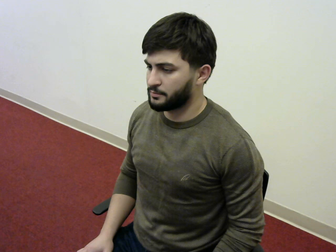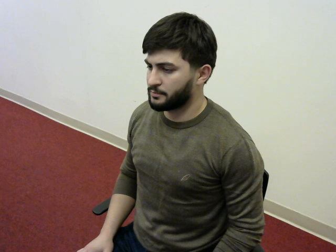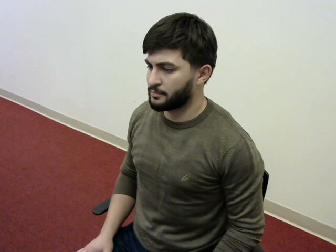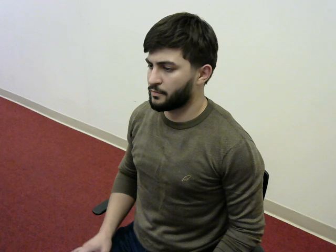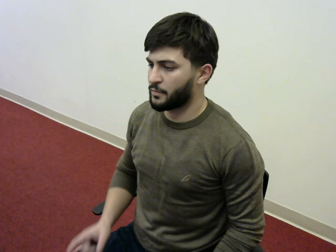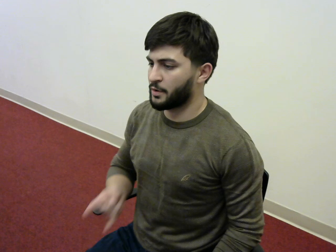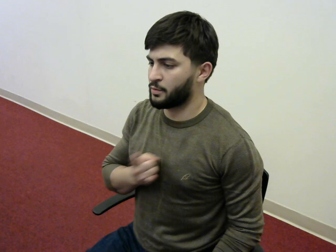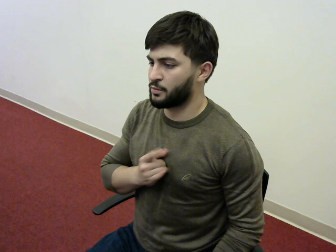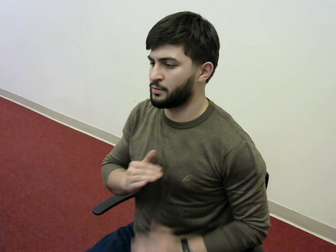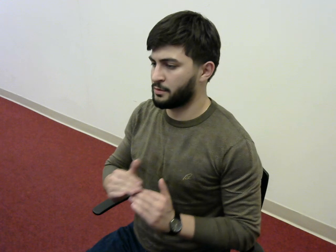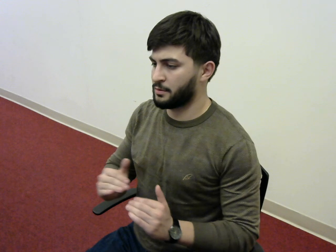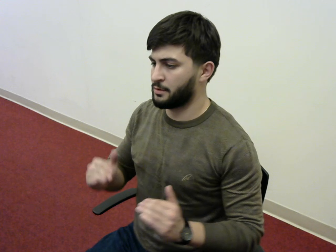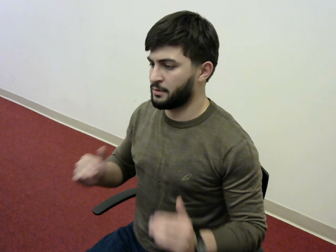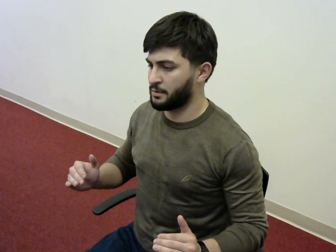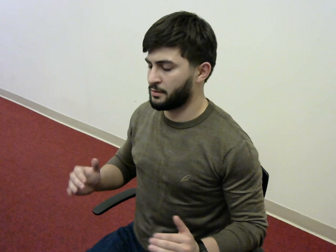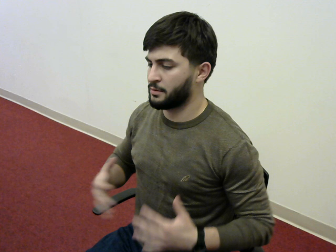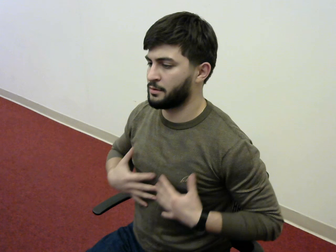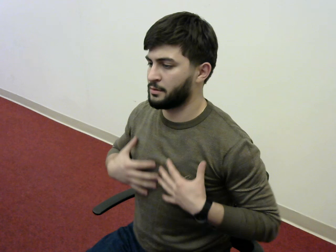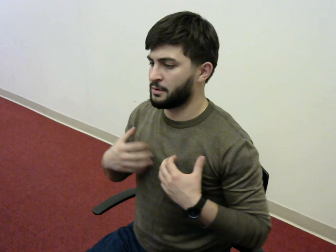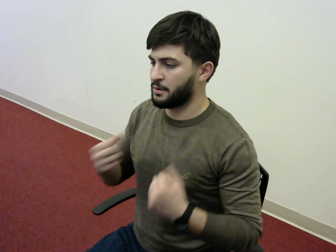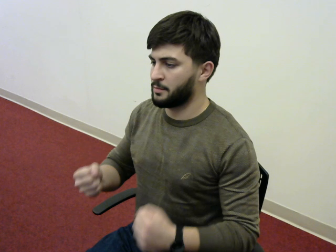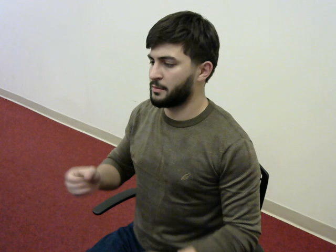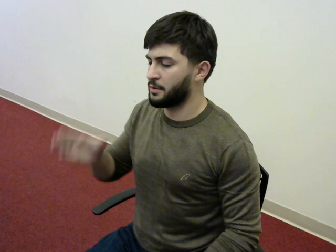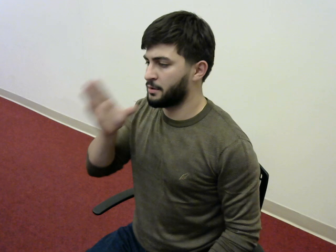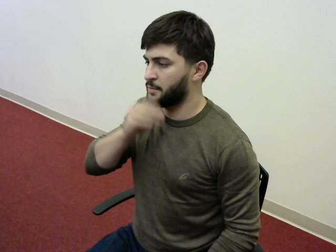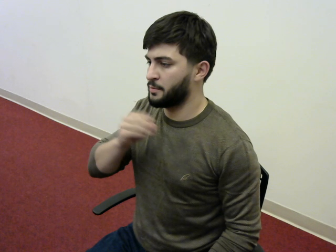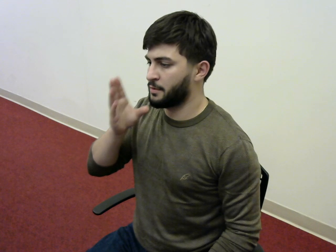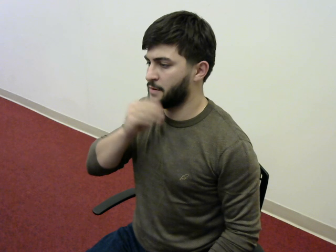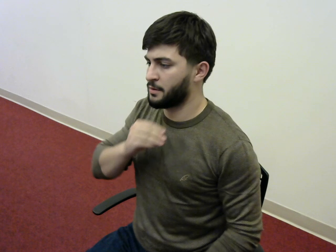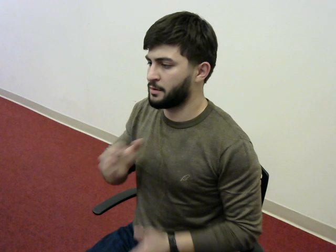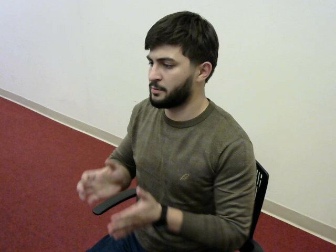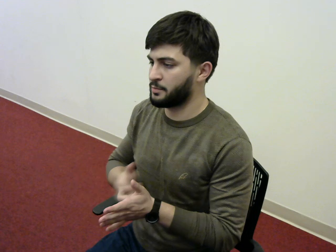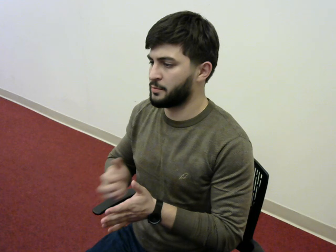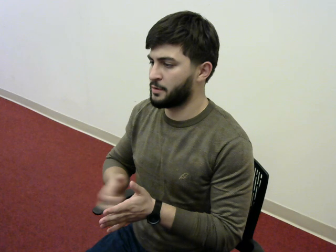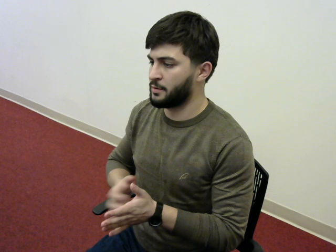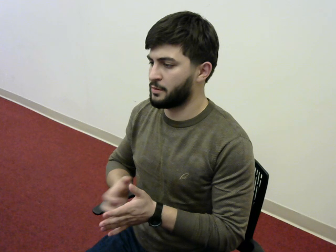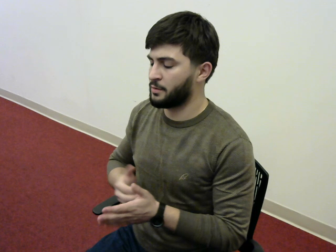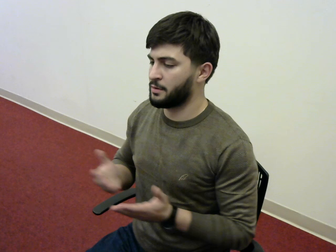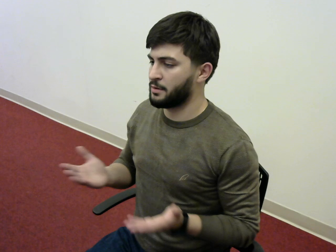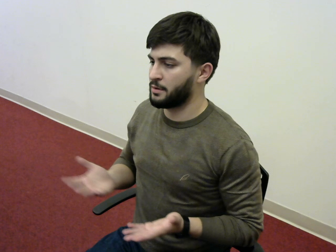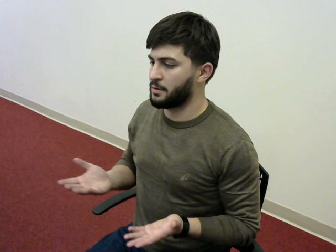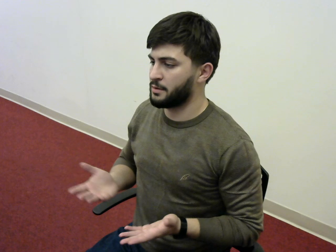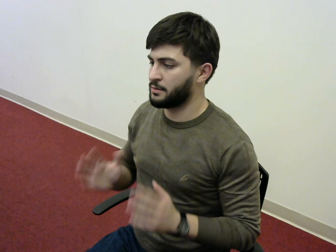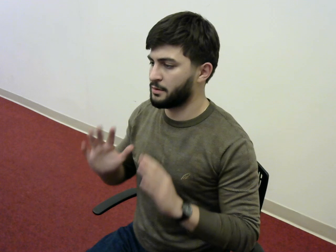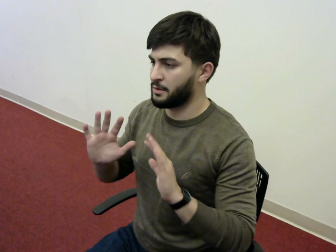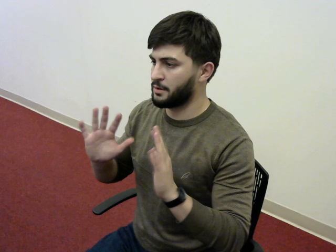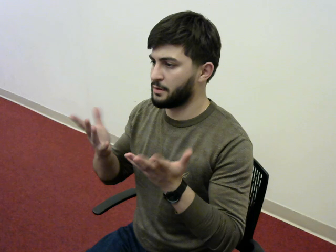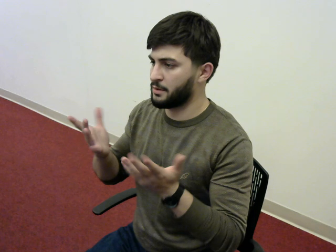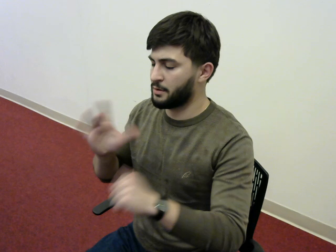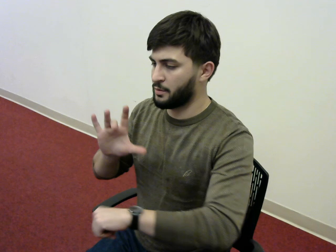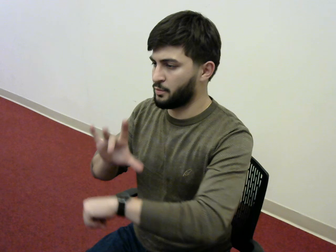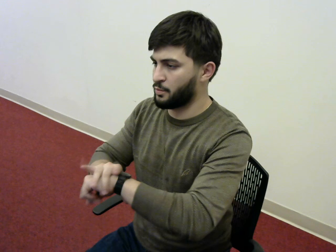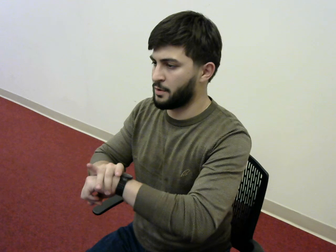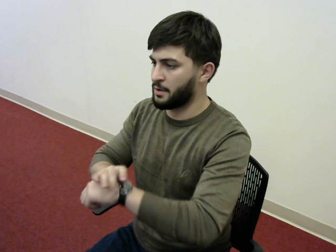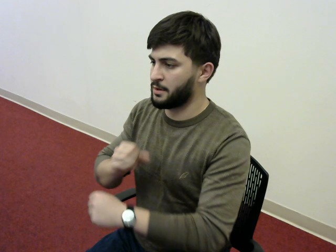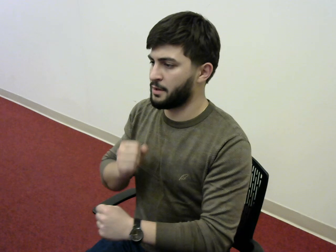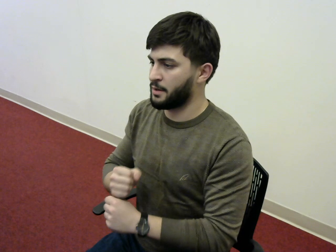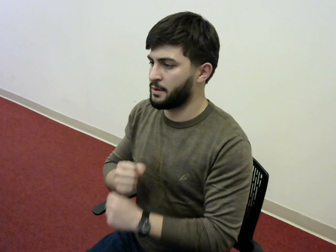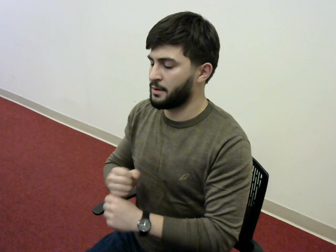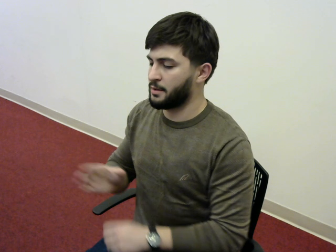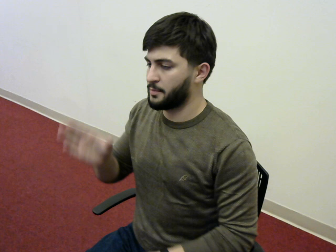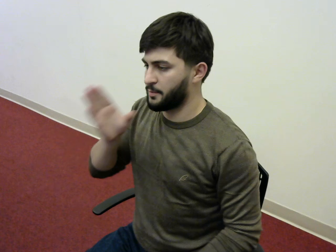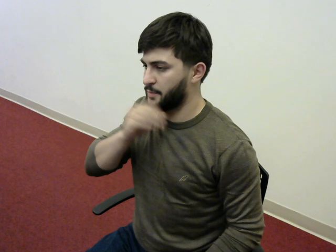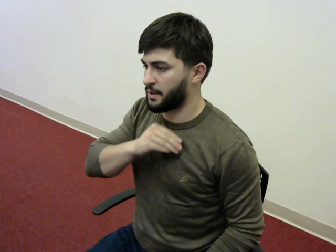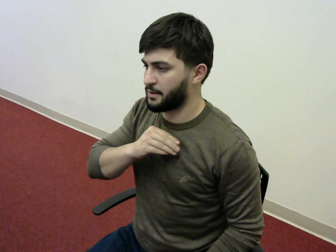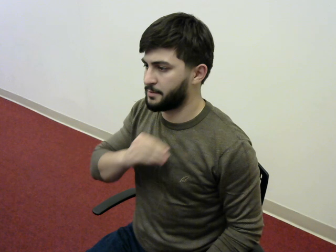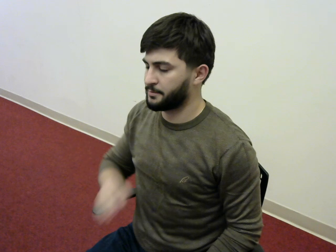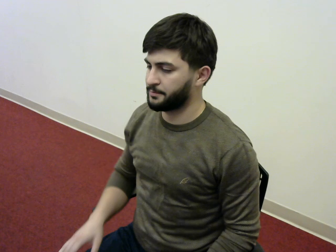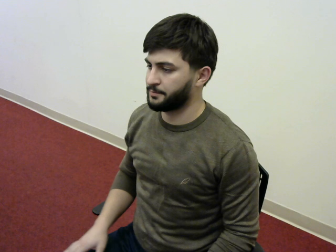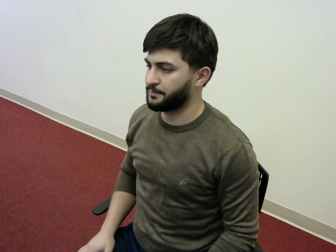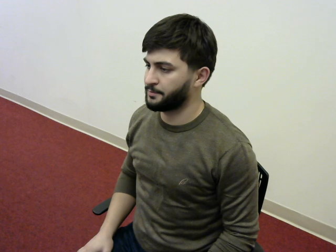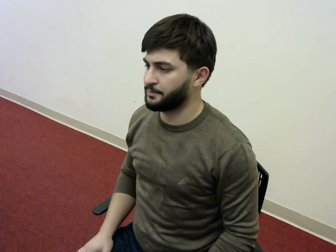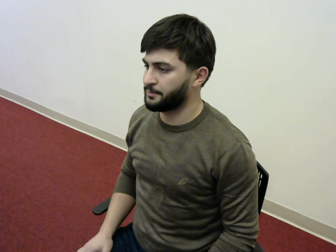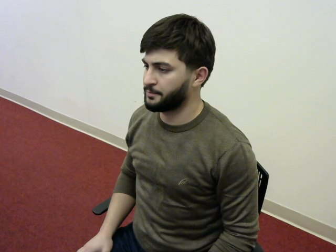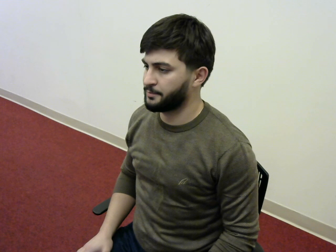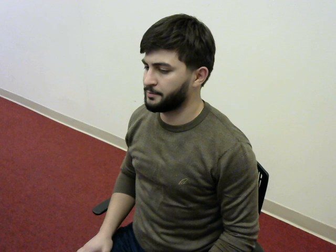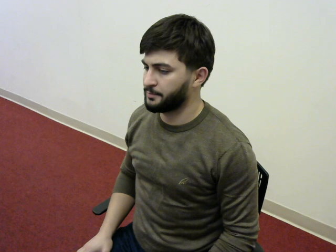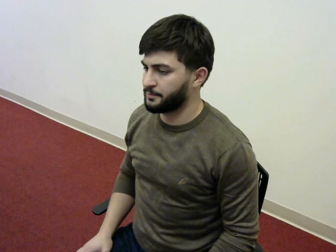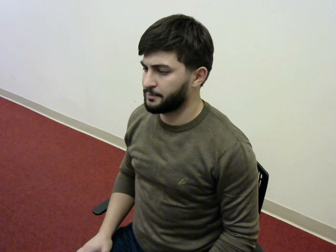Uşaqların sağlamlıq imkanlarının məhdudluğu hansı hallarda müəyyən edilir?